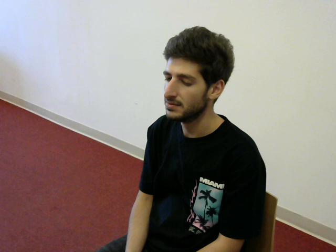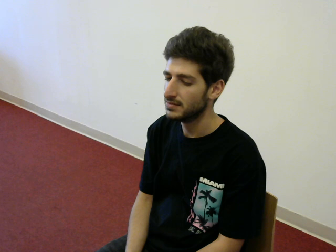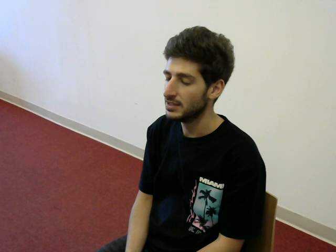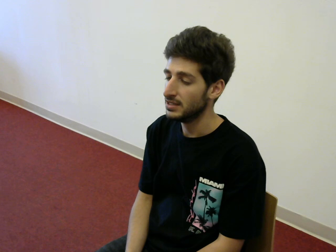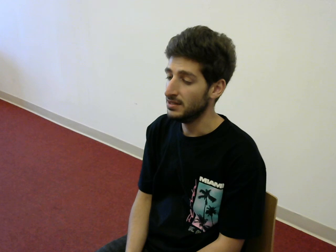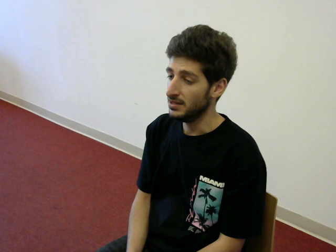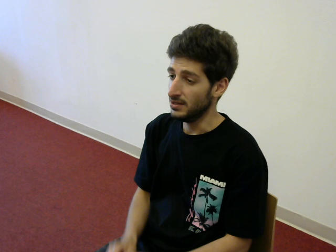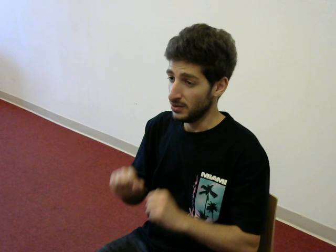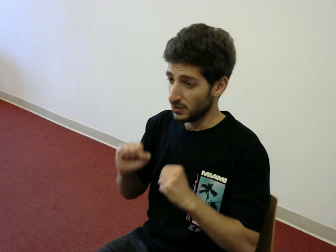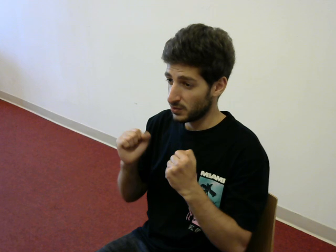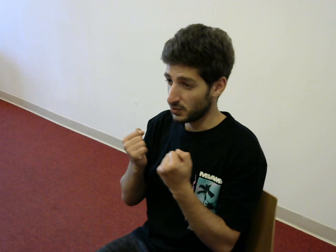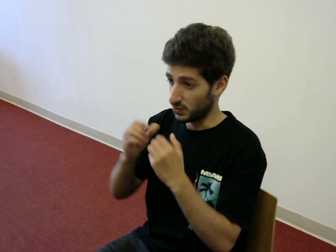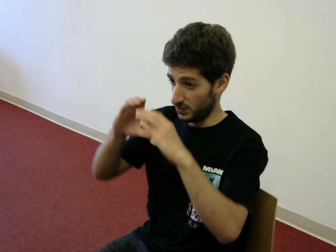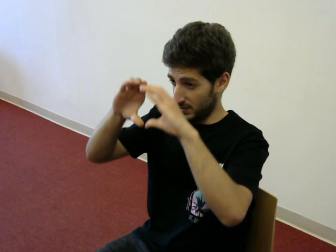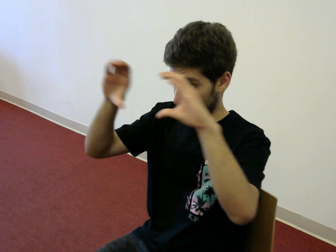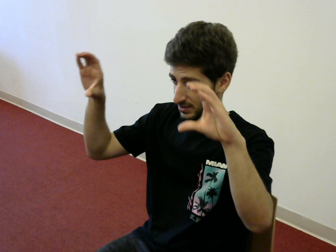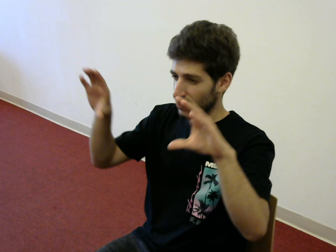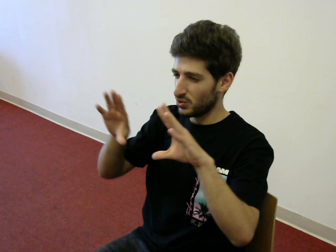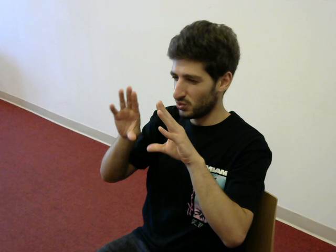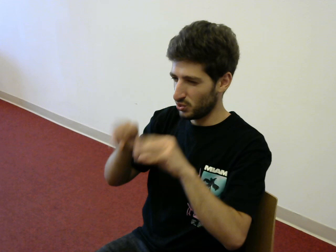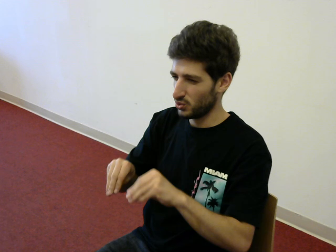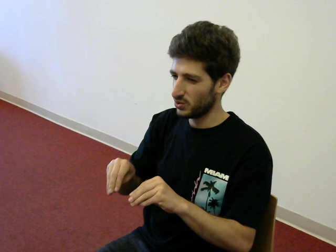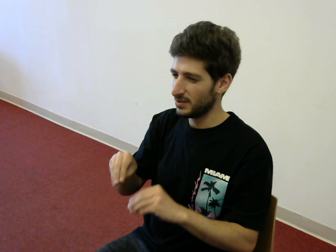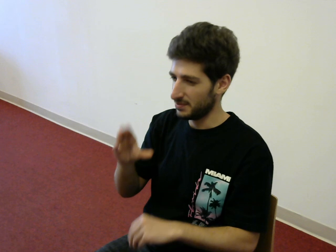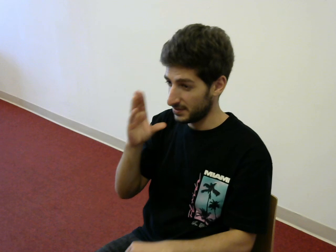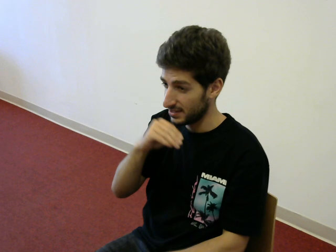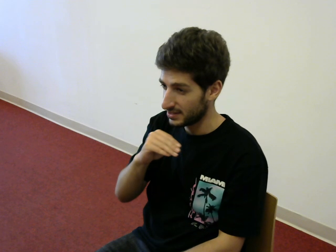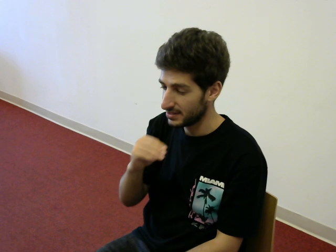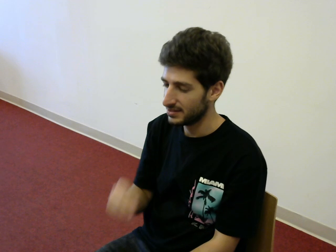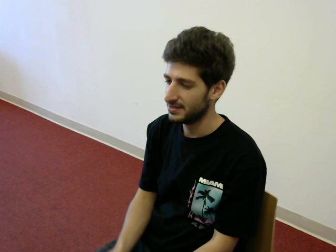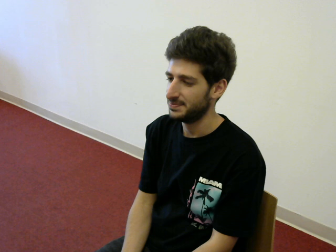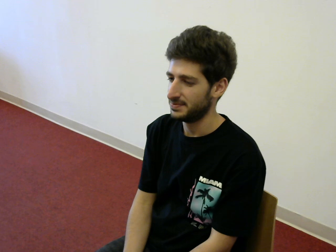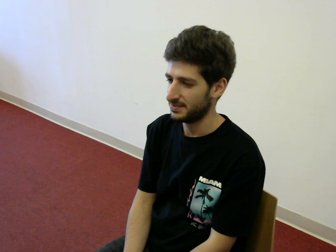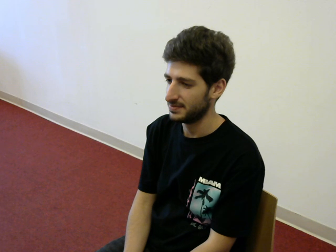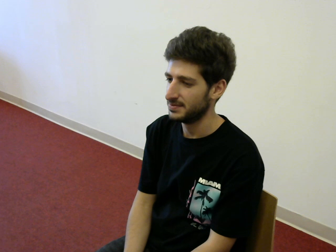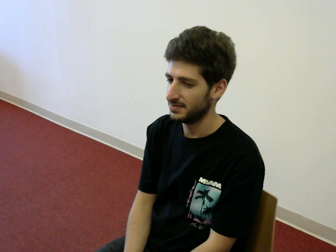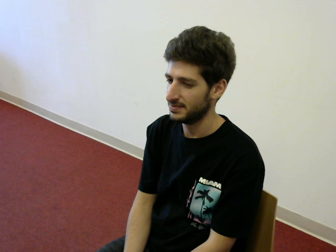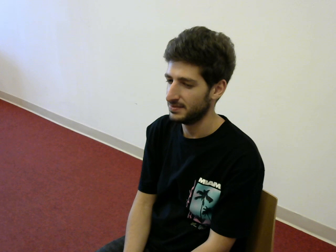Kondisioneri söndürə bilərsinizmi?